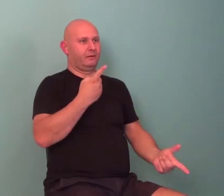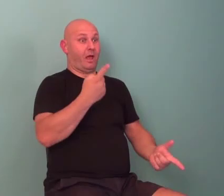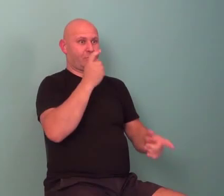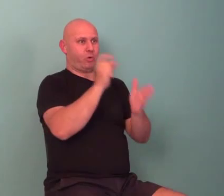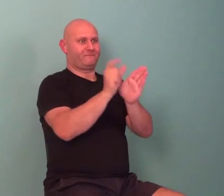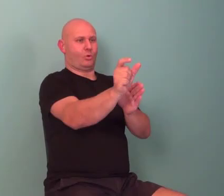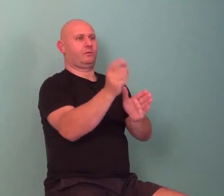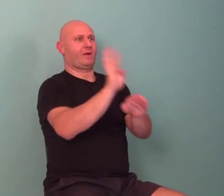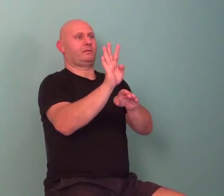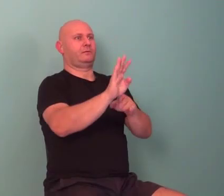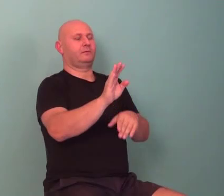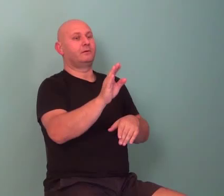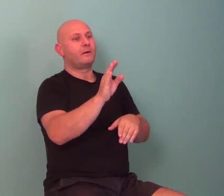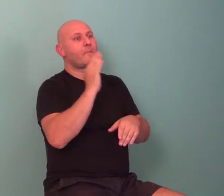Jedno słowo, czternasta.